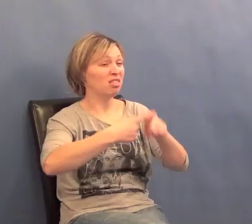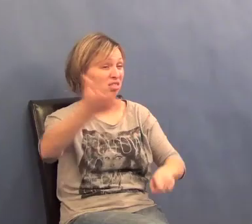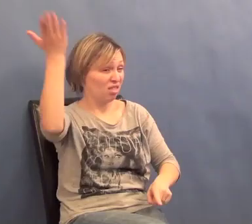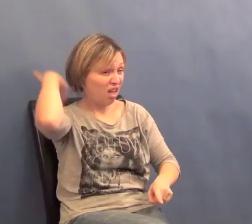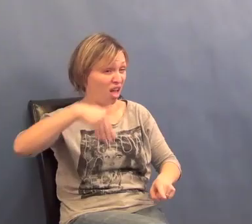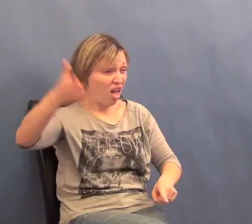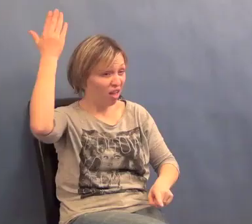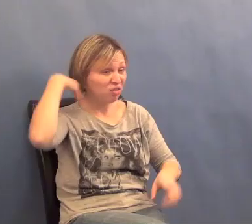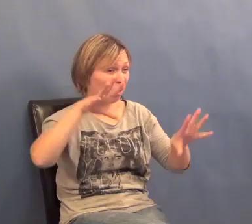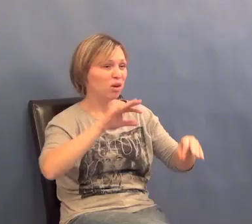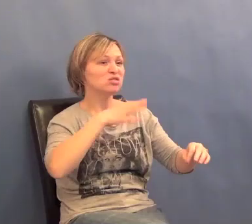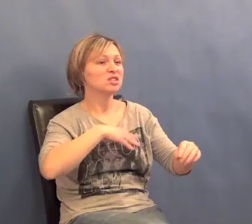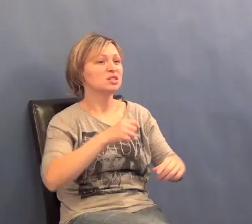Dawniej to lubiło się.